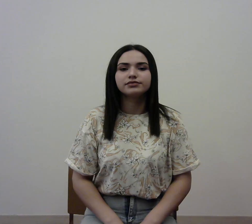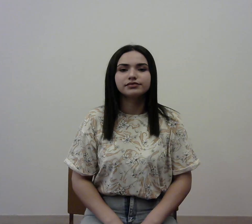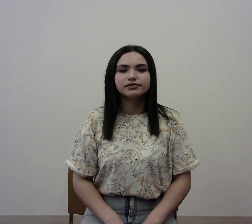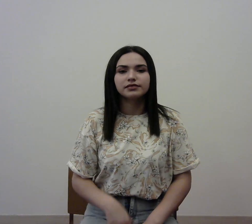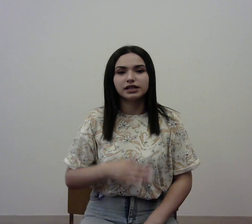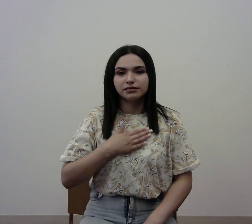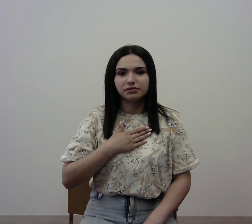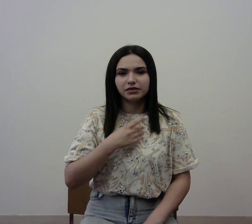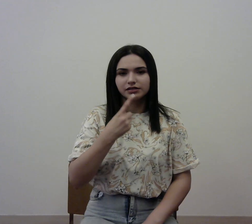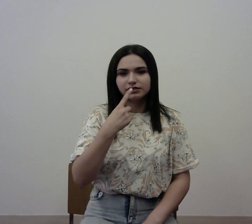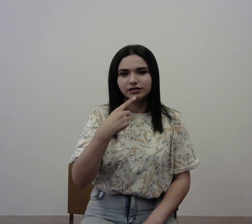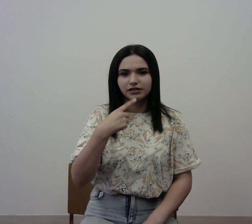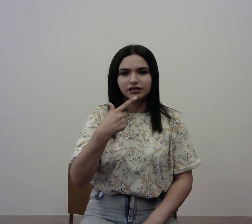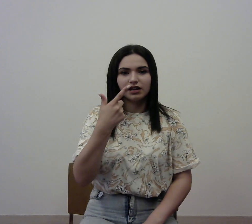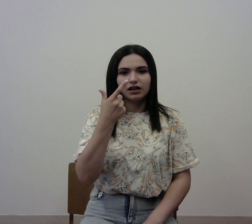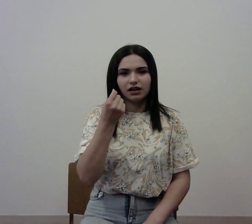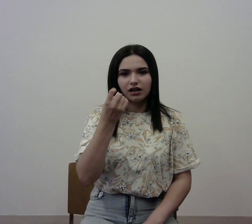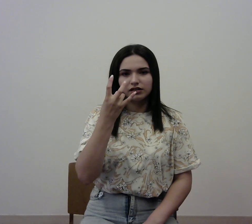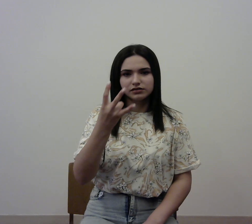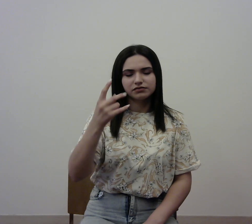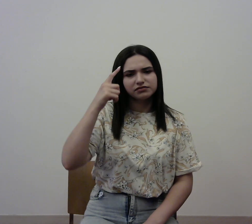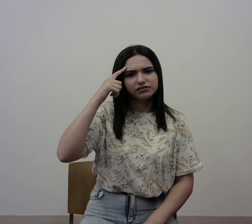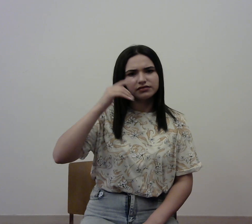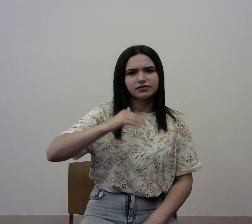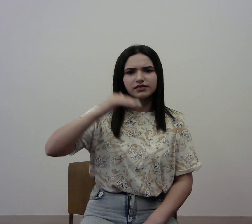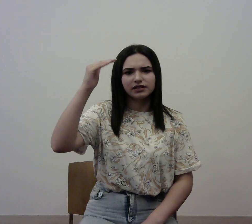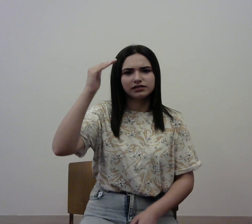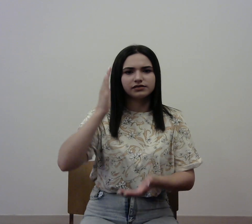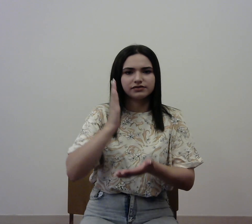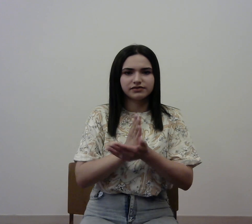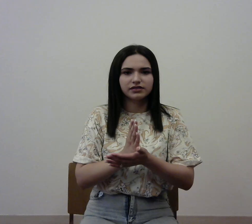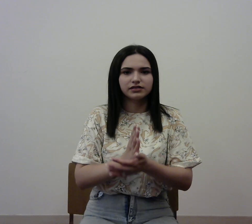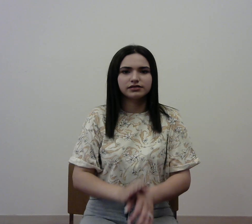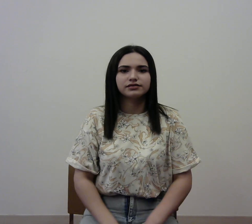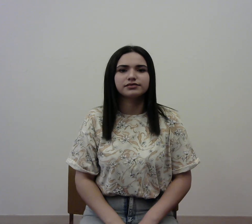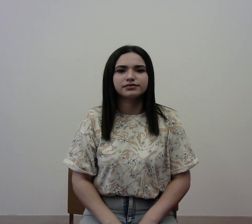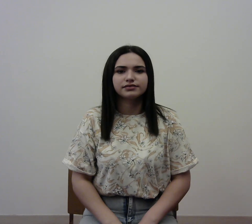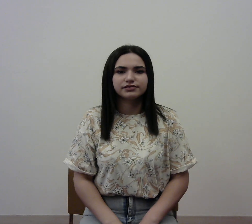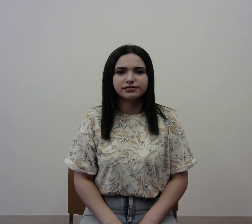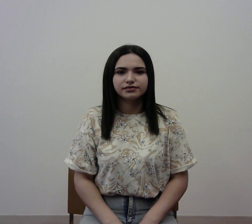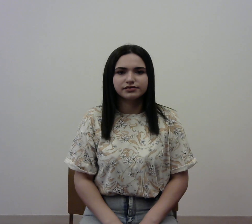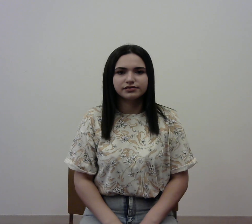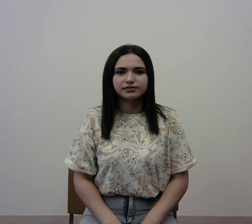Mənim qan təzyiqim var